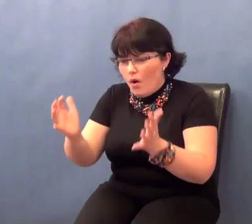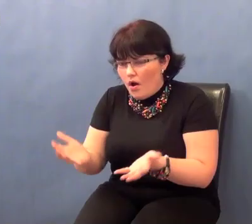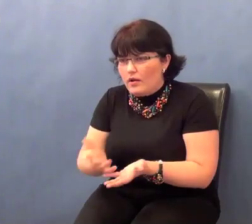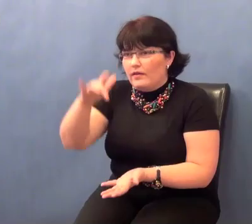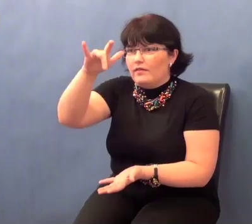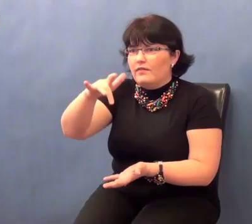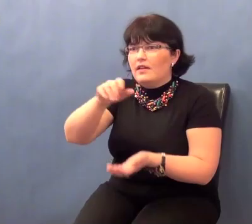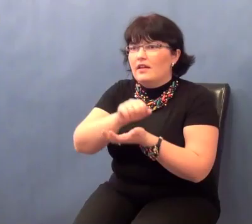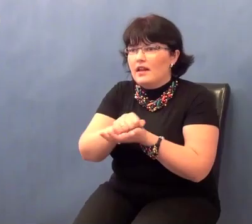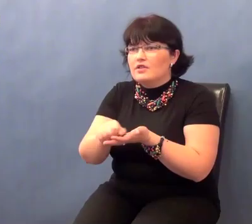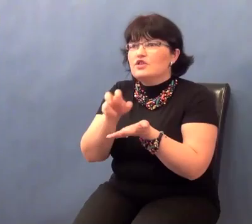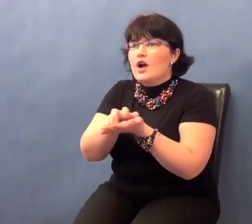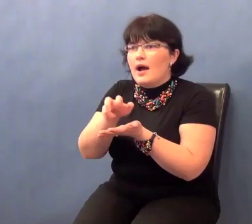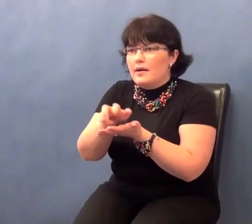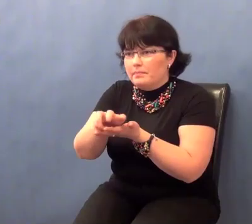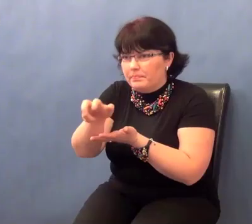W środku była żaba.